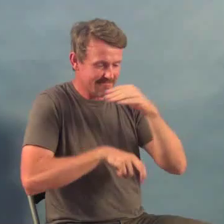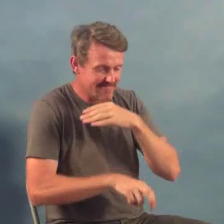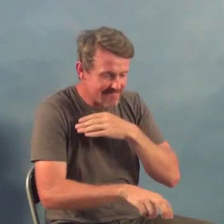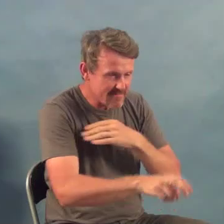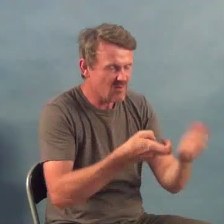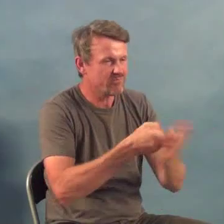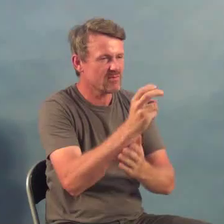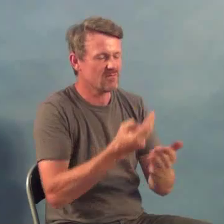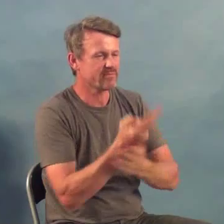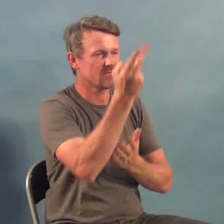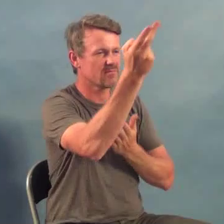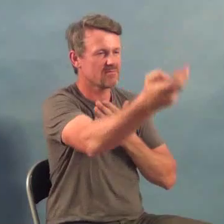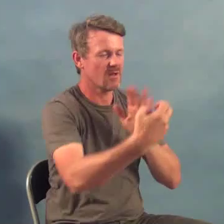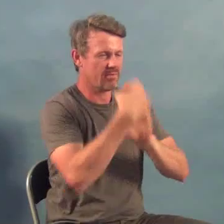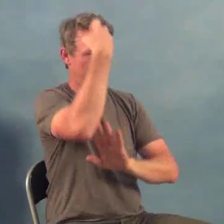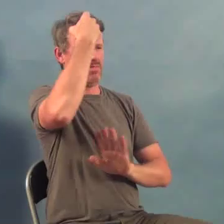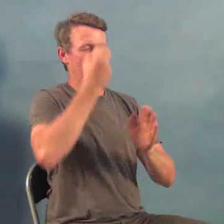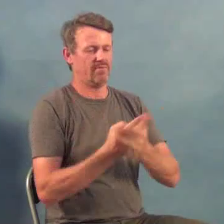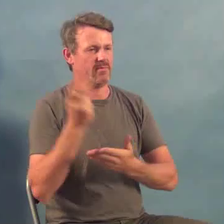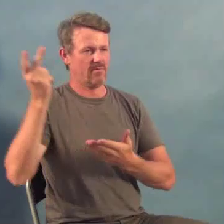Zostaje wyrzucony i wypada stamtąd z impetem.